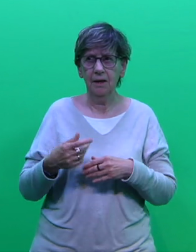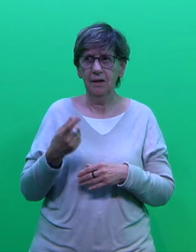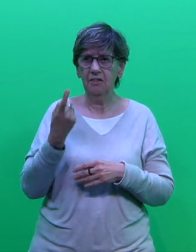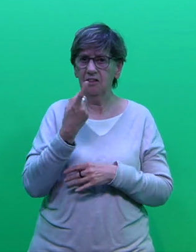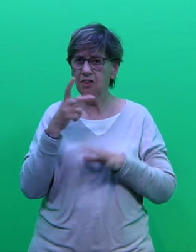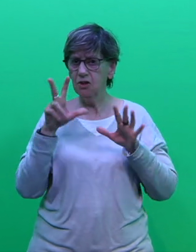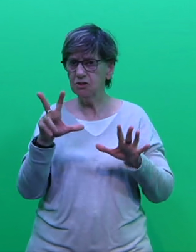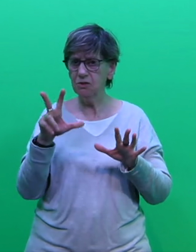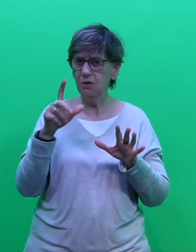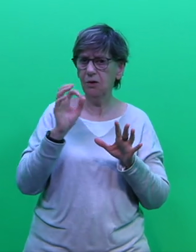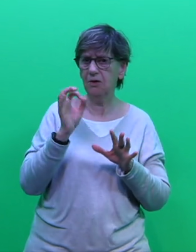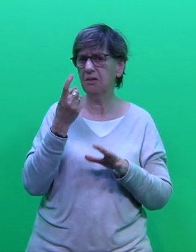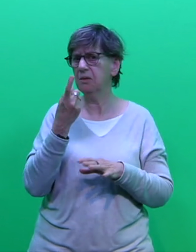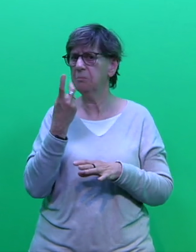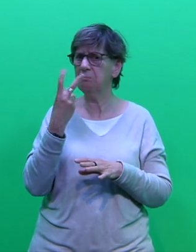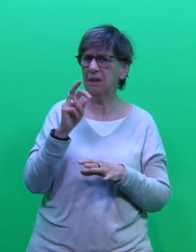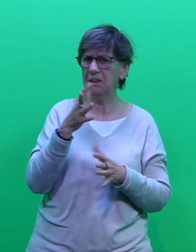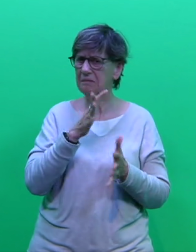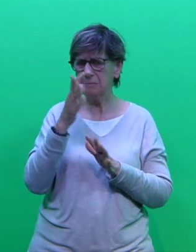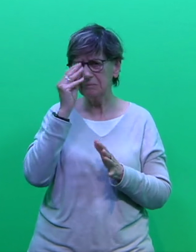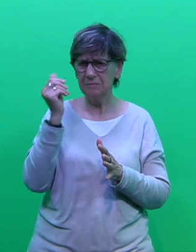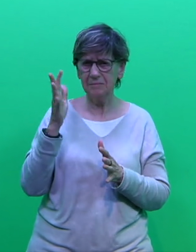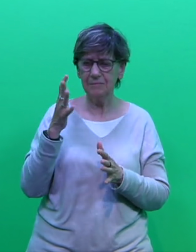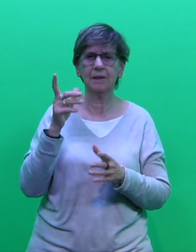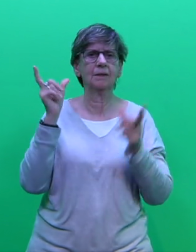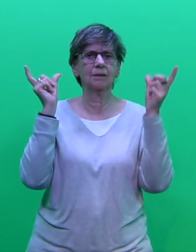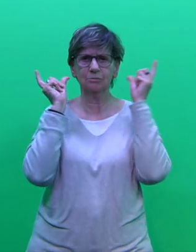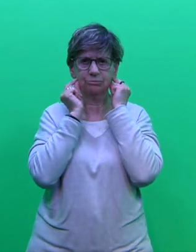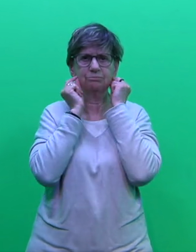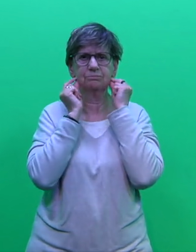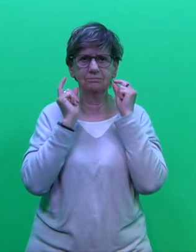Em vaig quedar sorda quan tenia divuit o vint anys més o menys, no ho recordo.